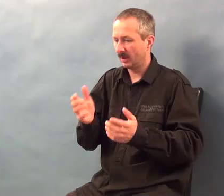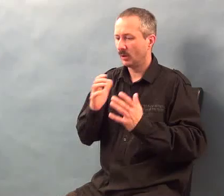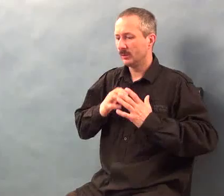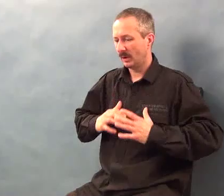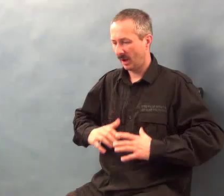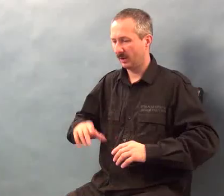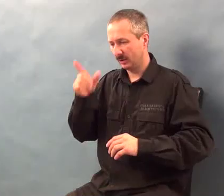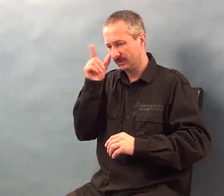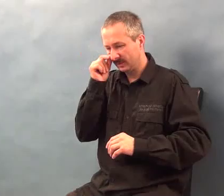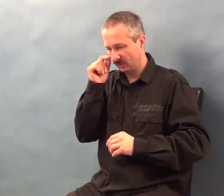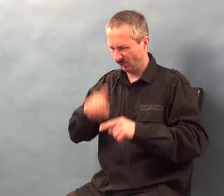Śpi spokojnie.